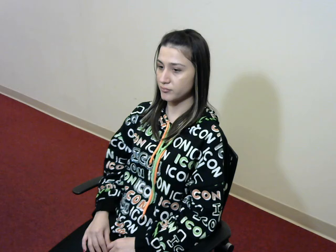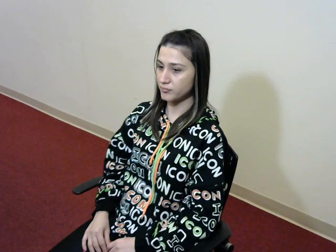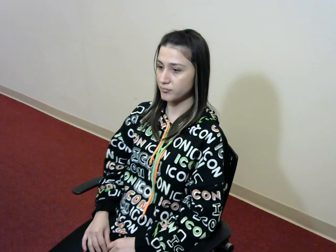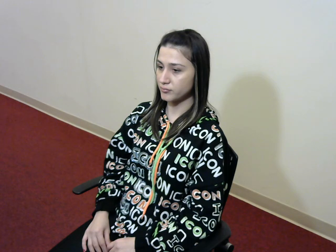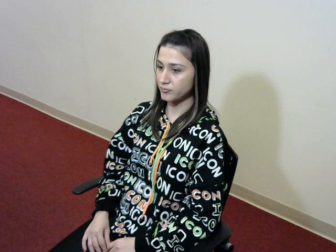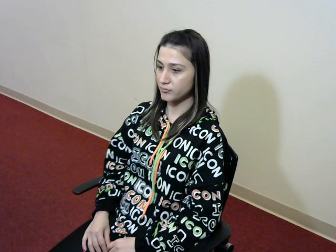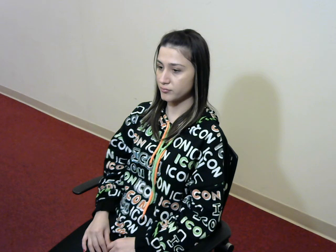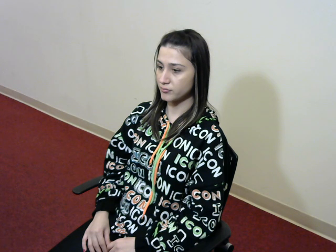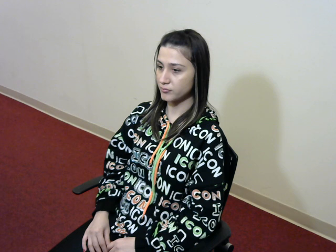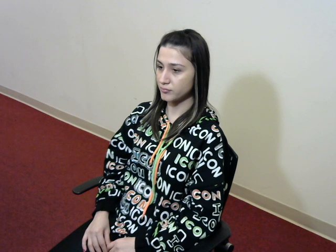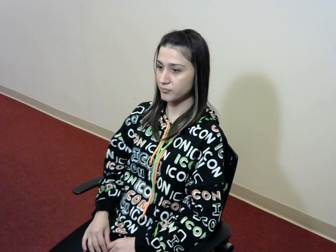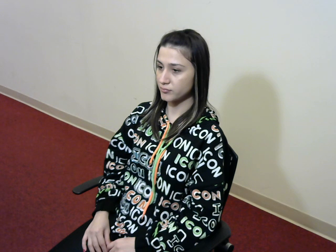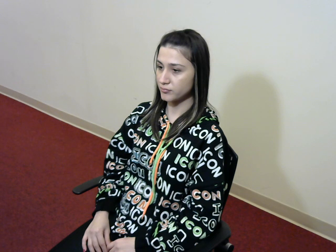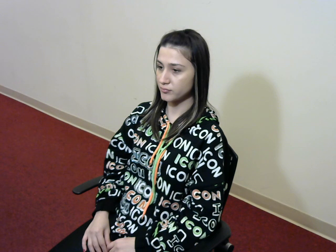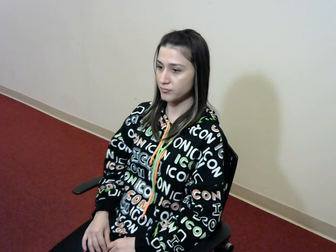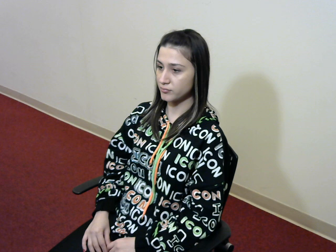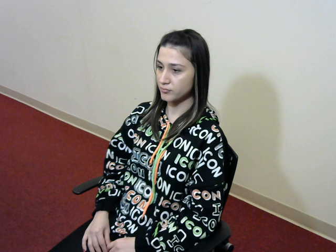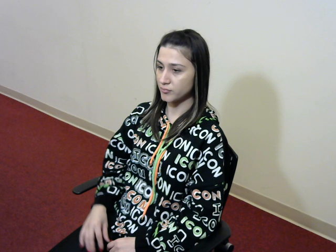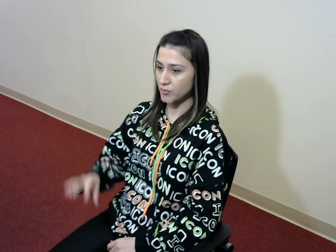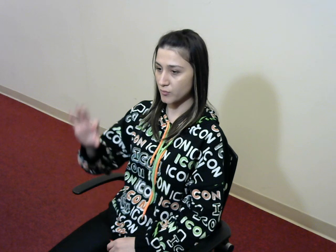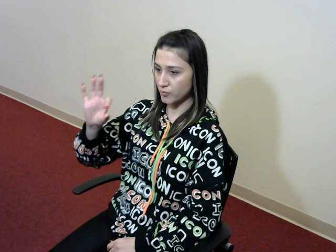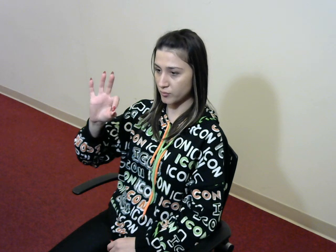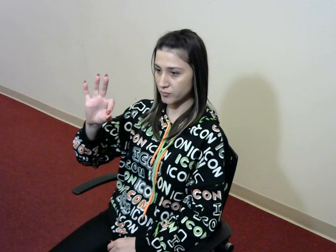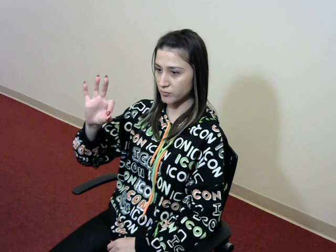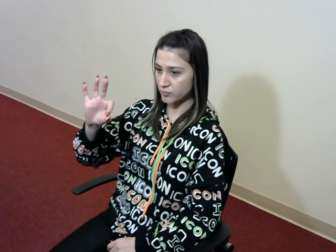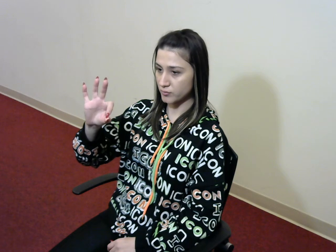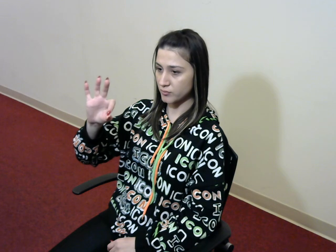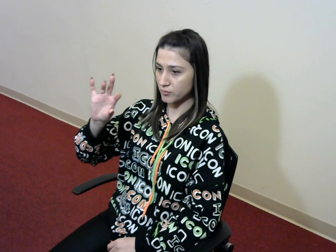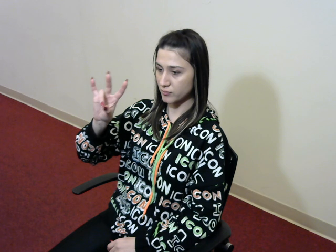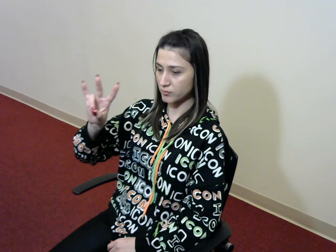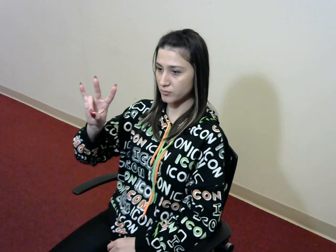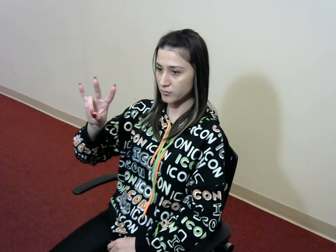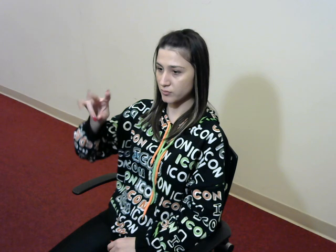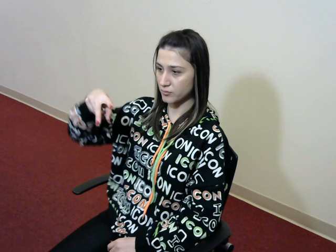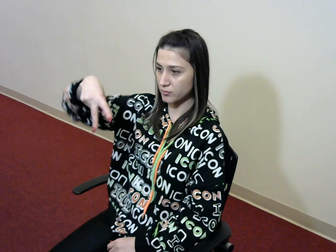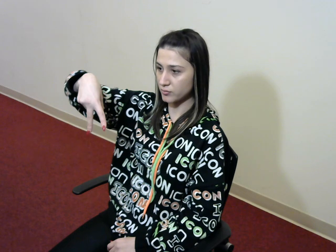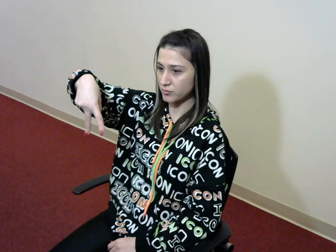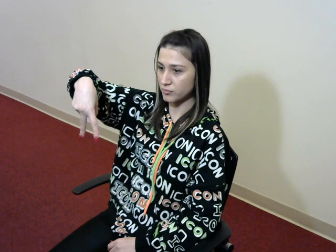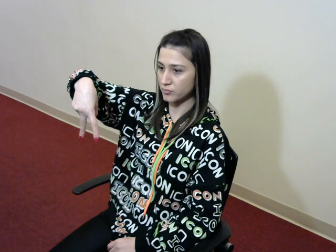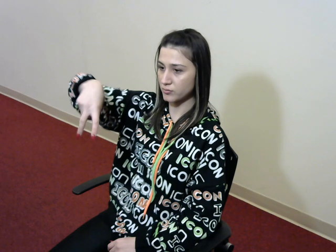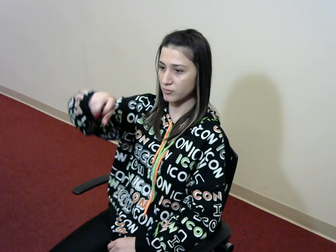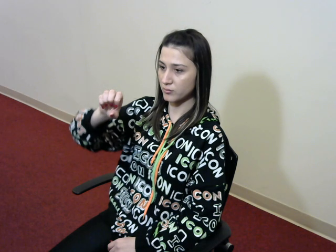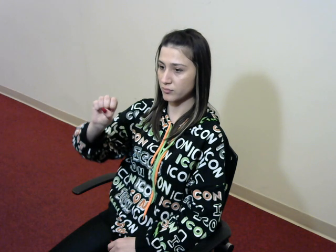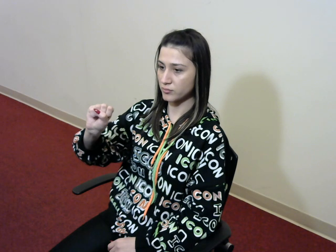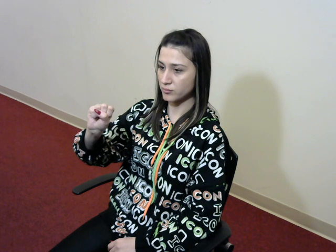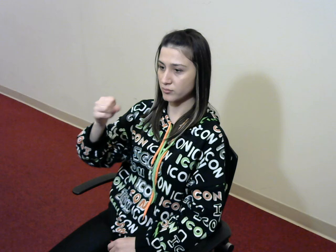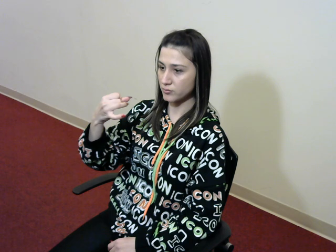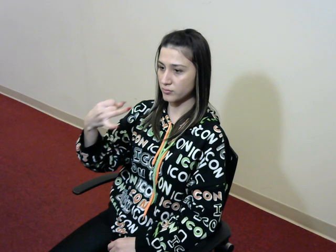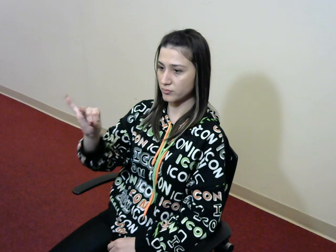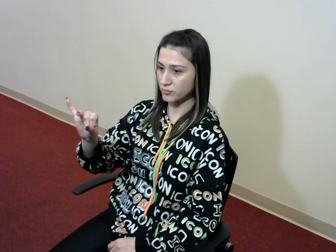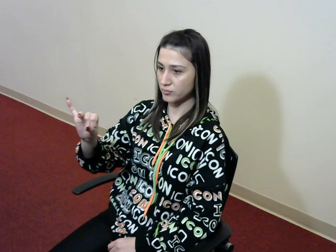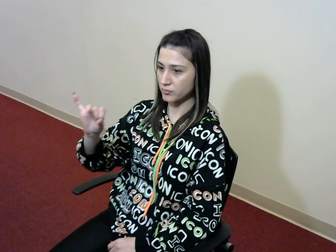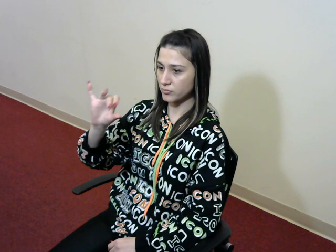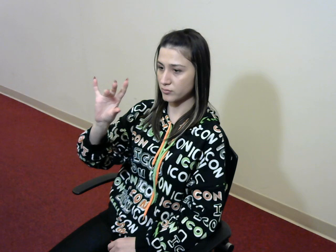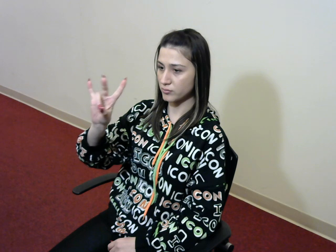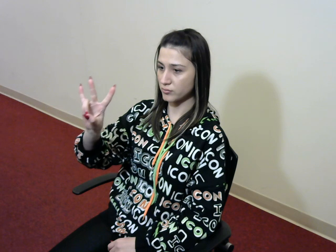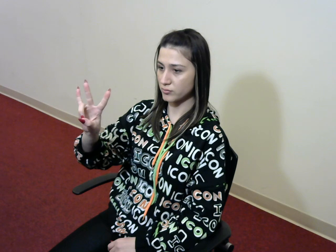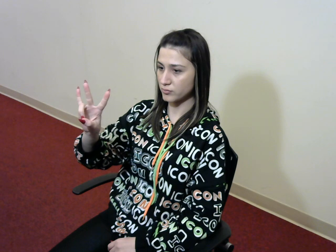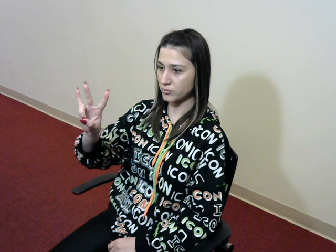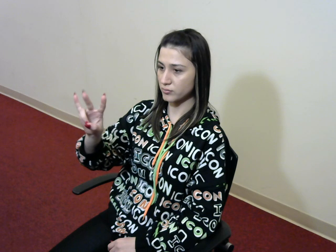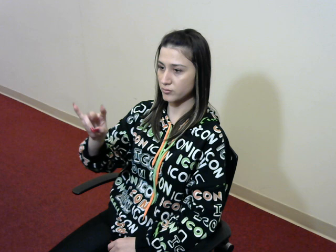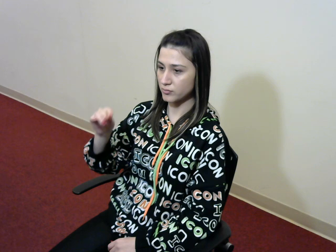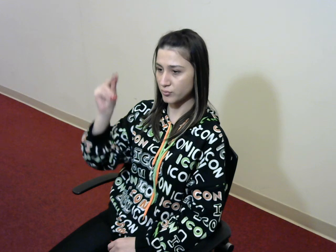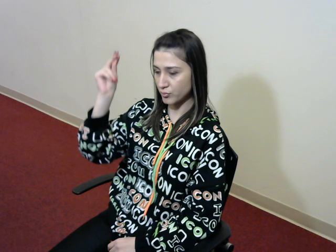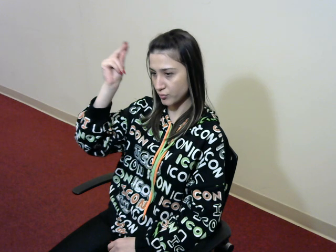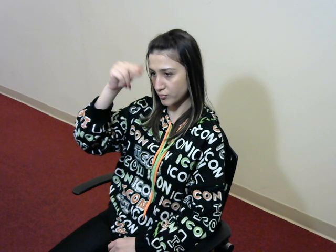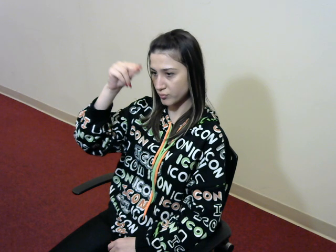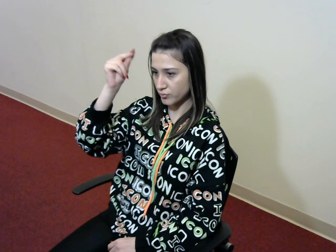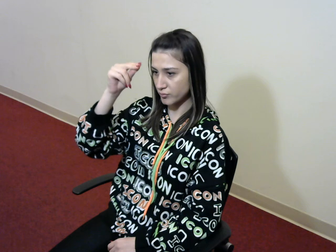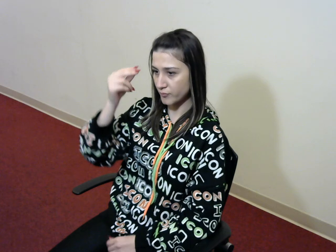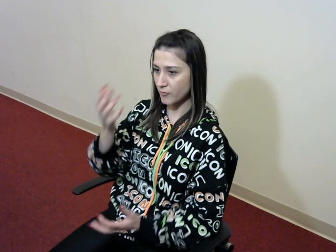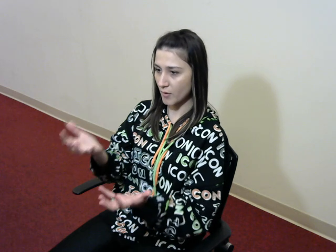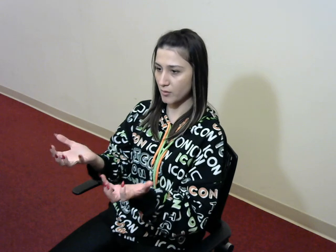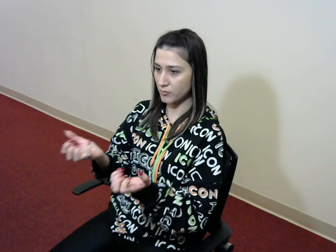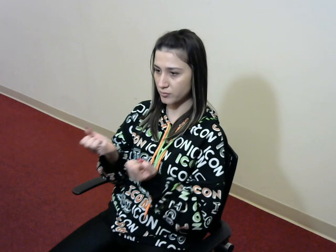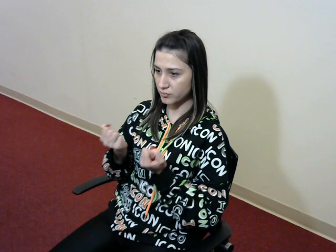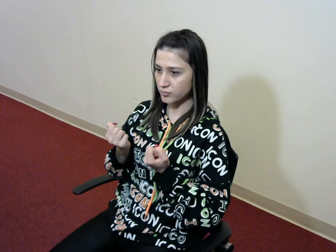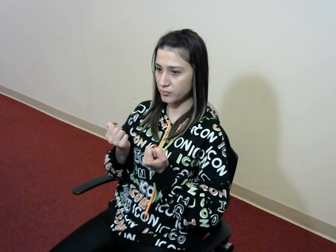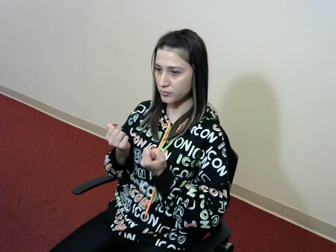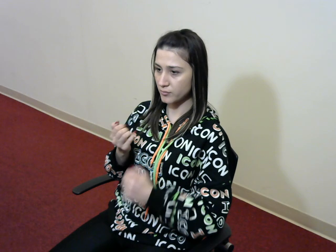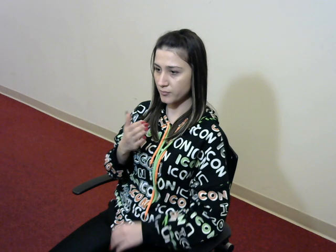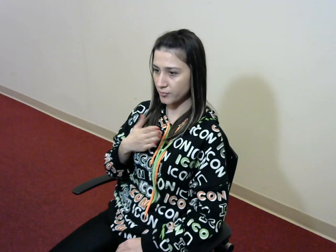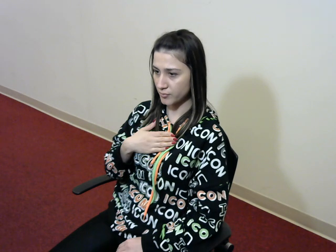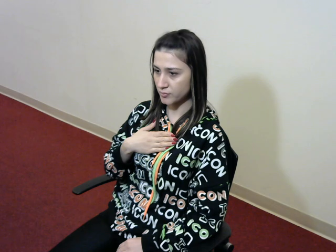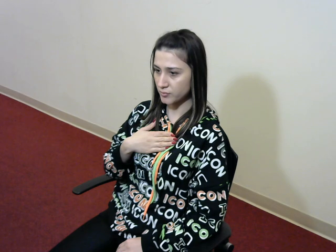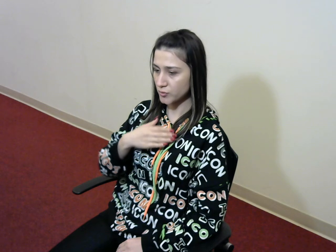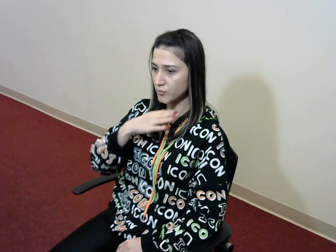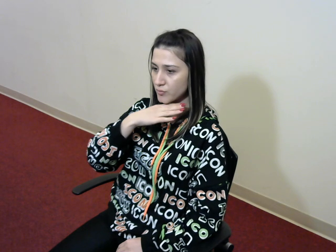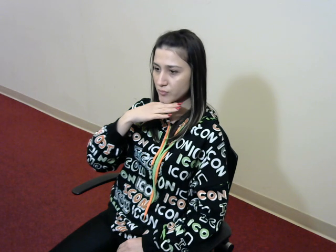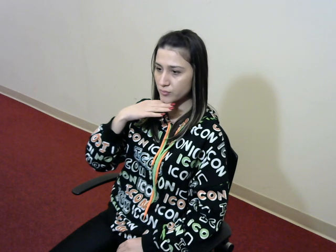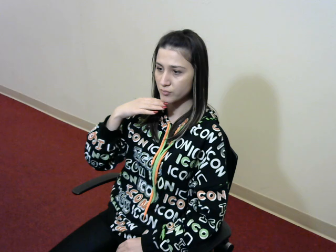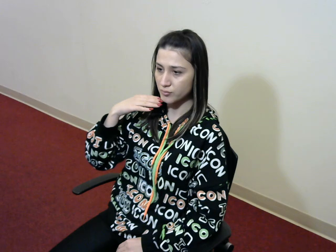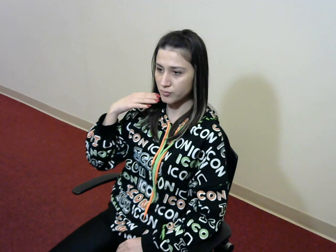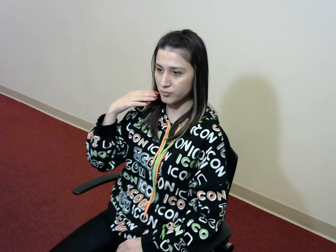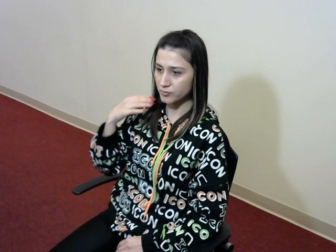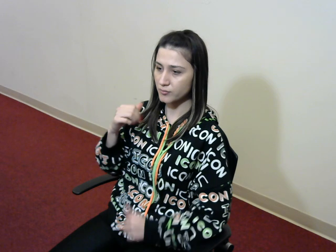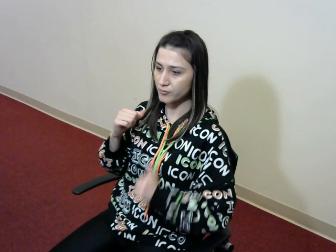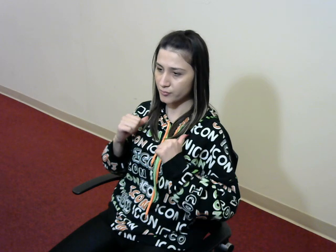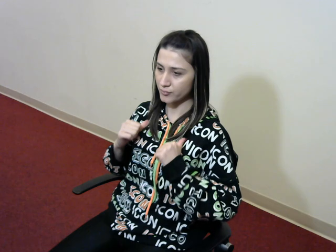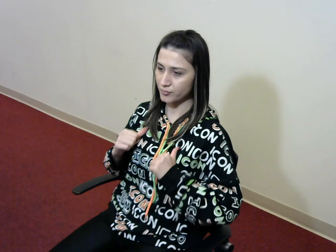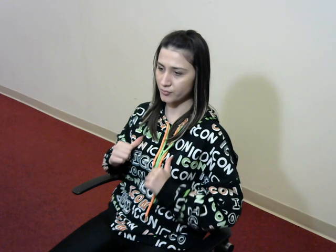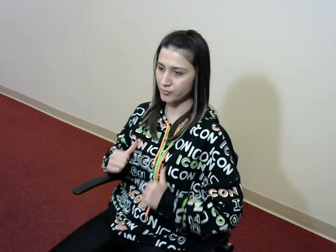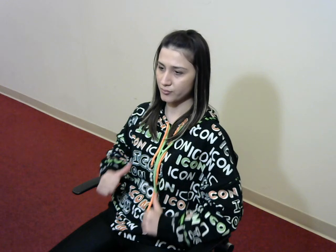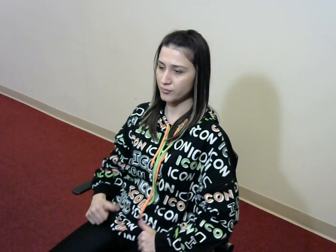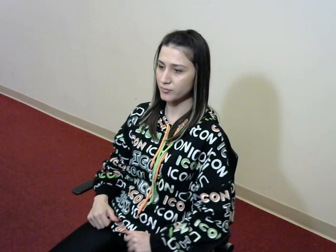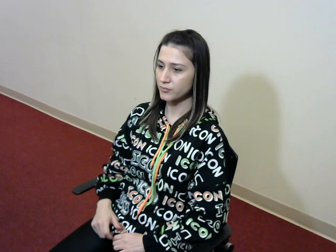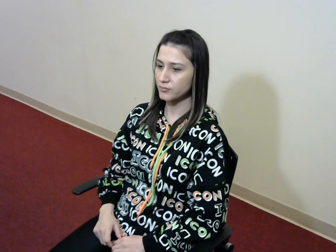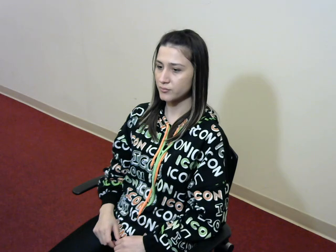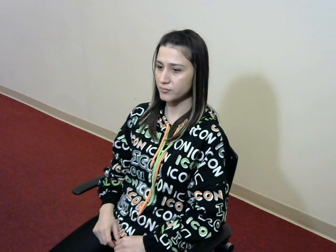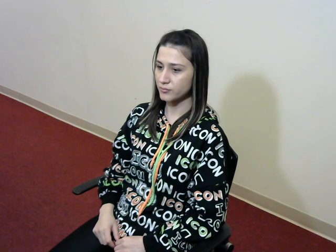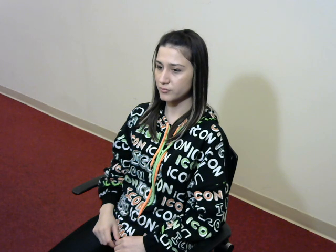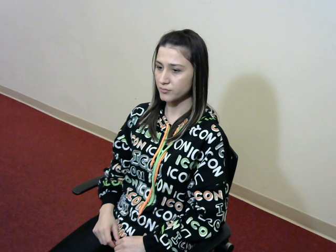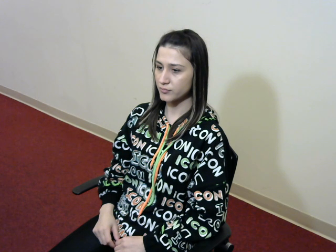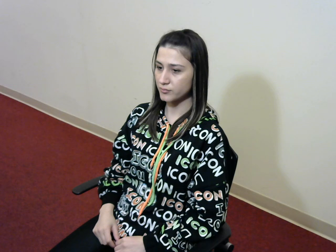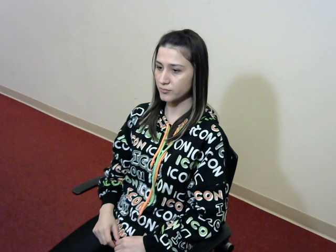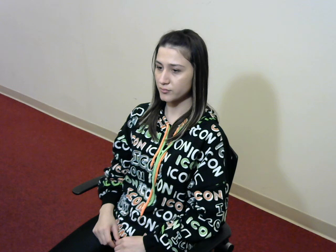Onlayn təhsil almaq mənə çox rahatdır